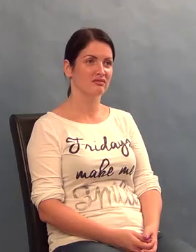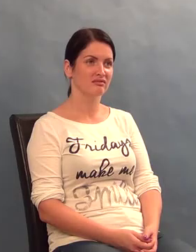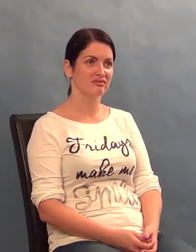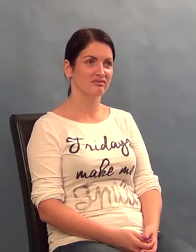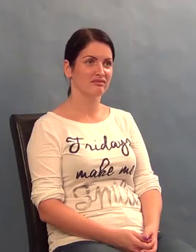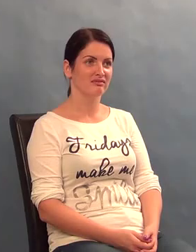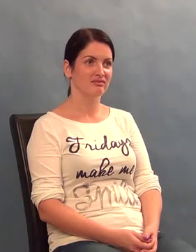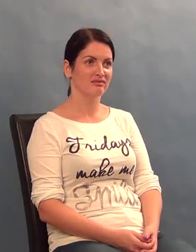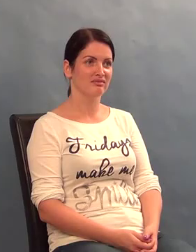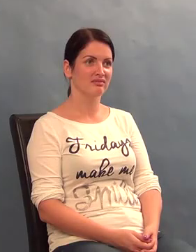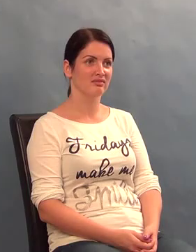Duża myszka miała na głowie małe jabłko.